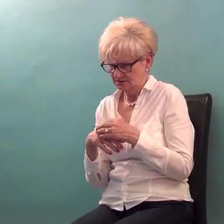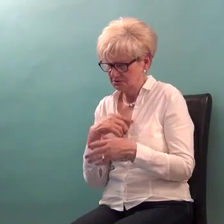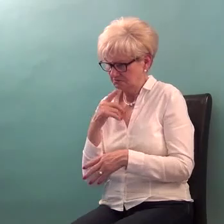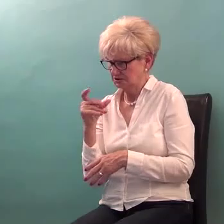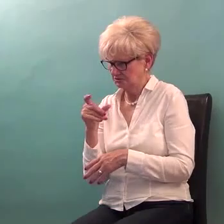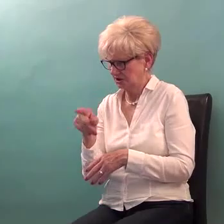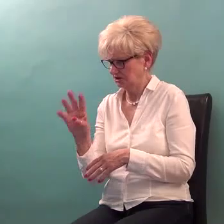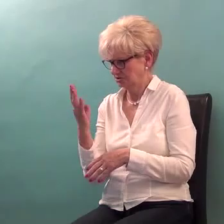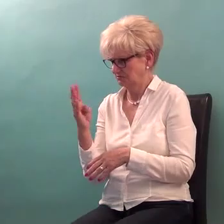Ja mówię czwartek, czwartego.